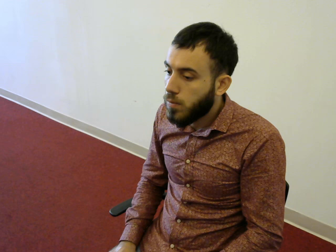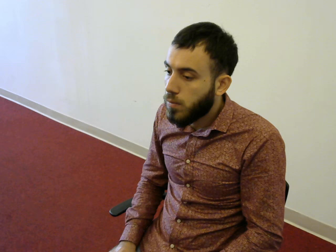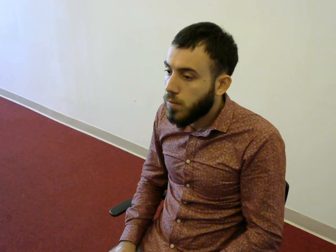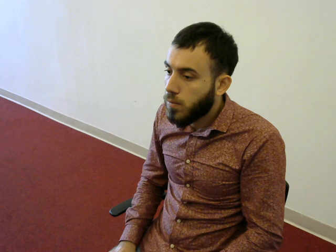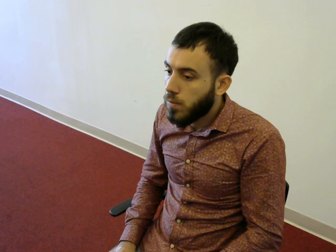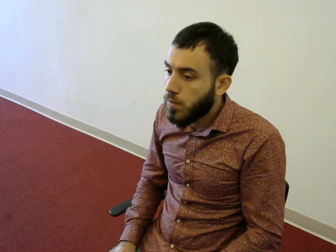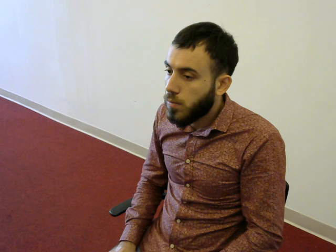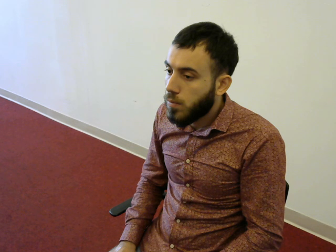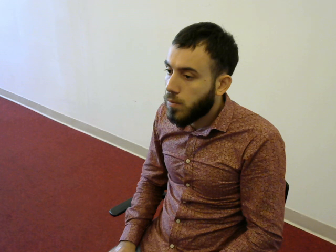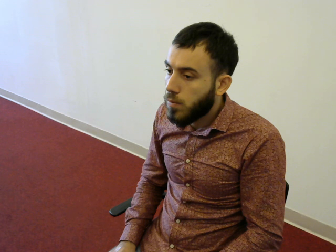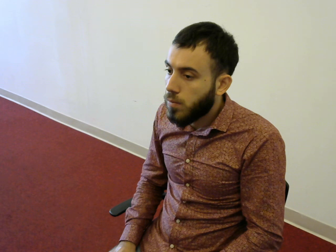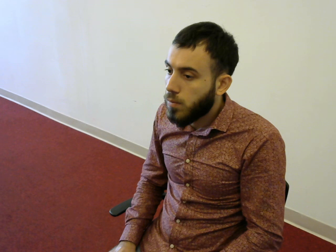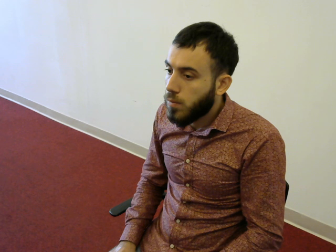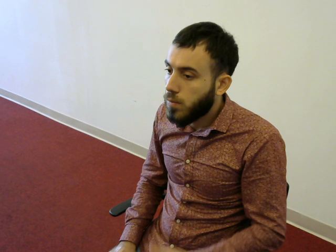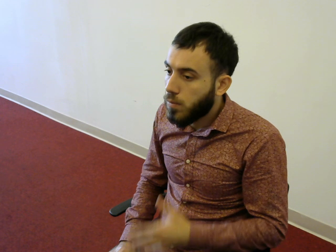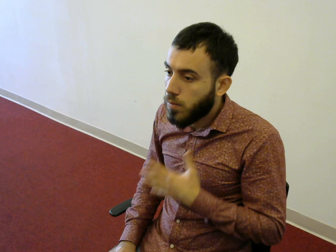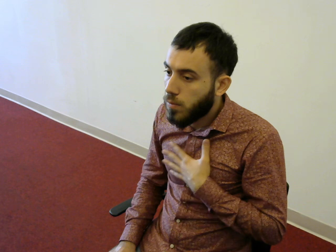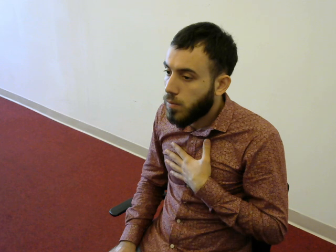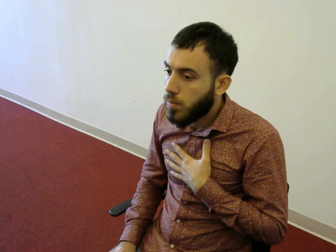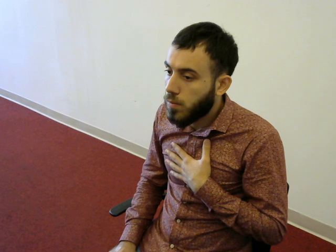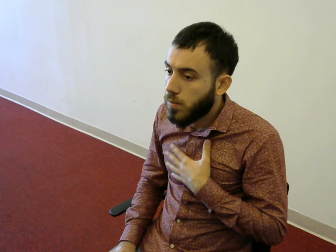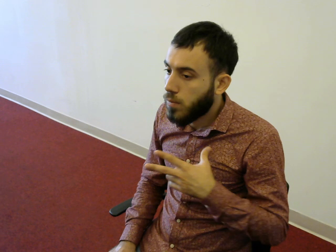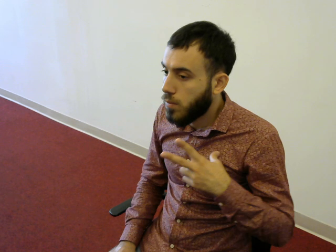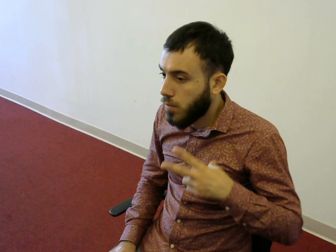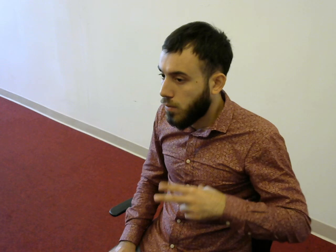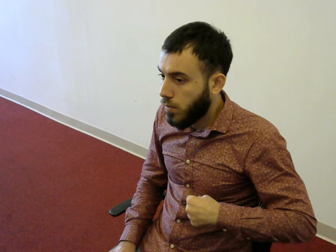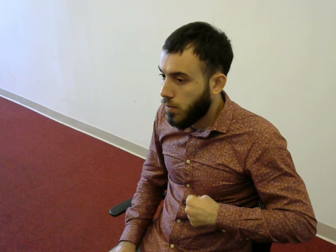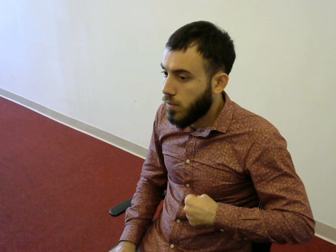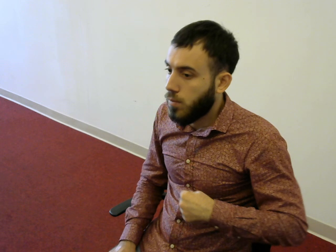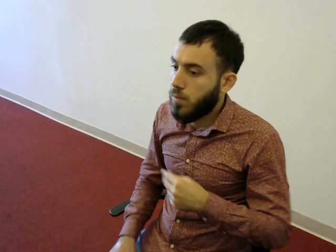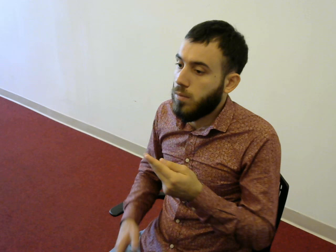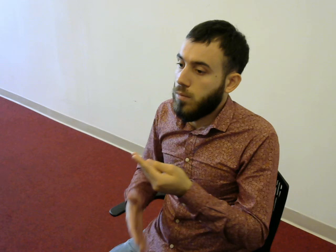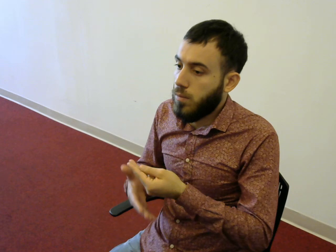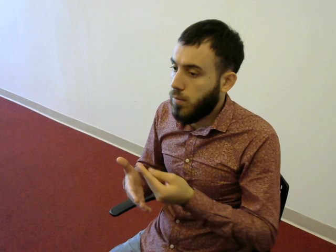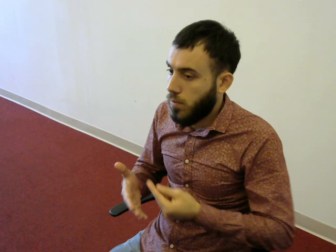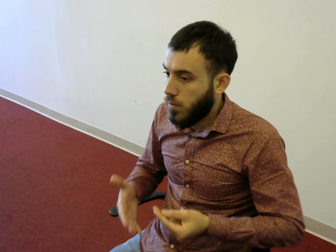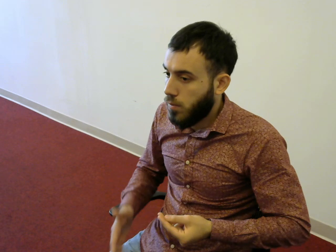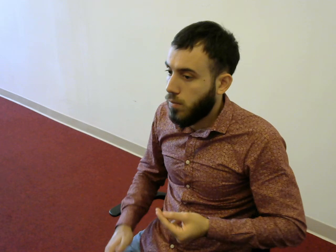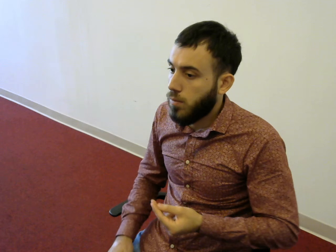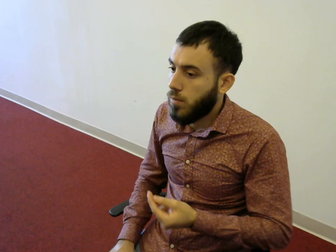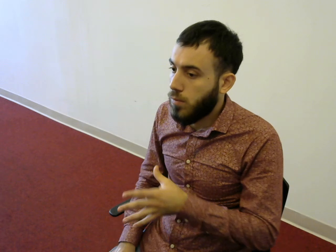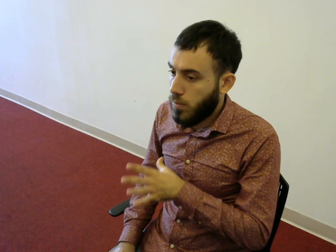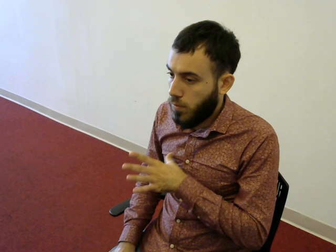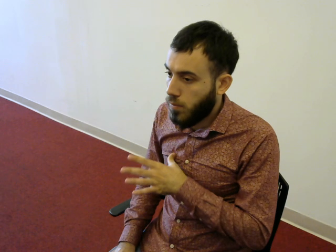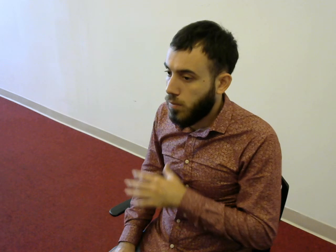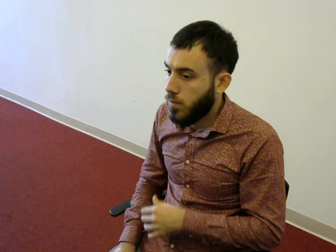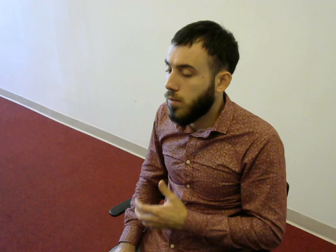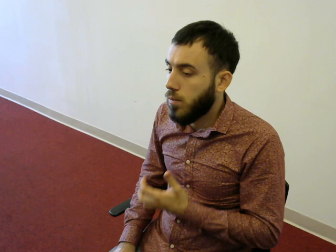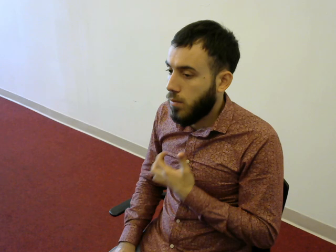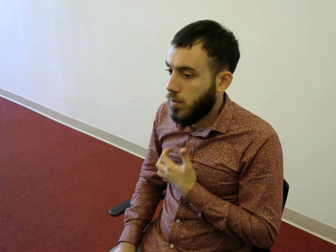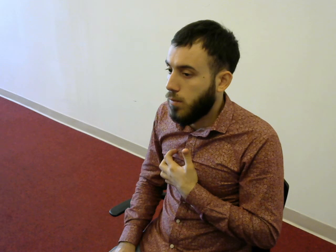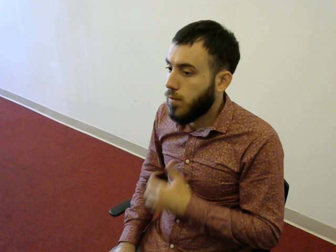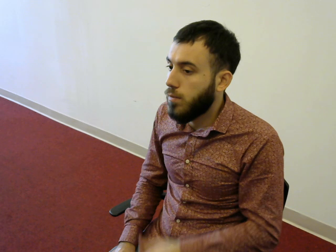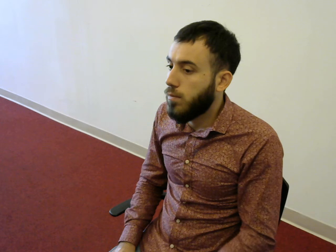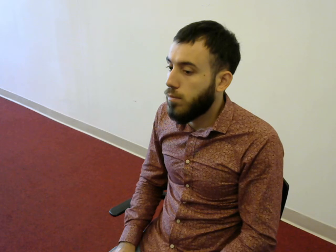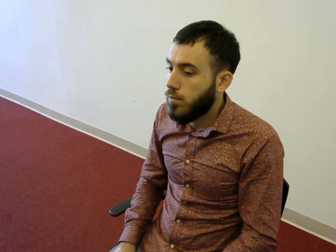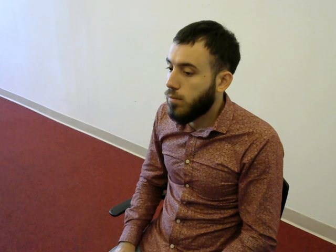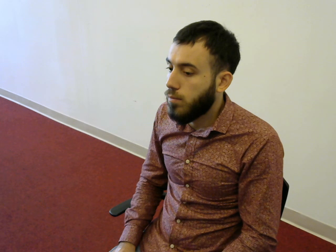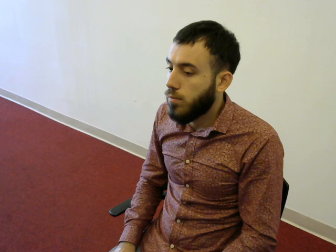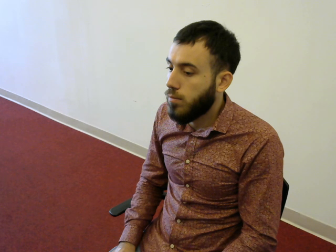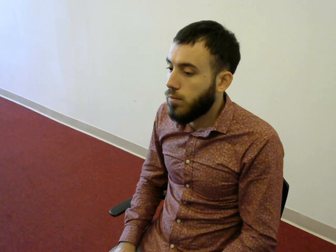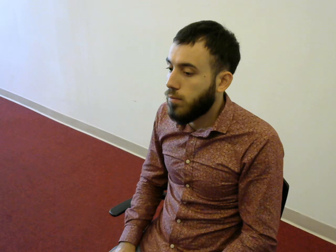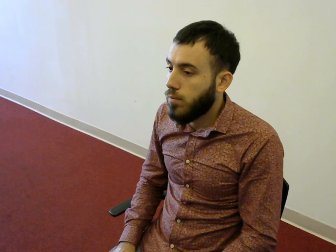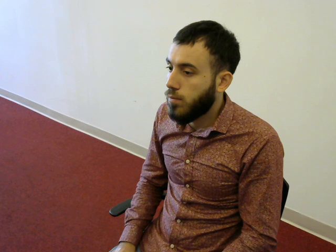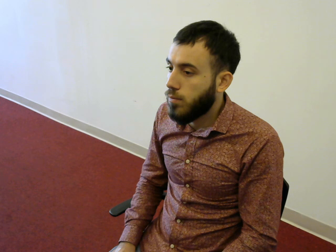Mənim qızım rəssam olmaq istəyir